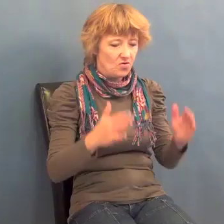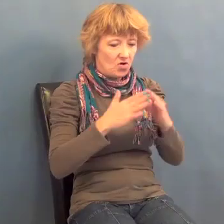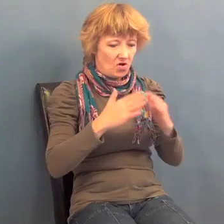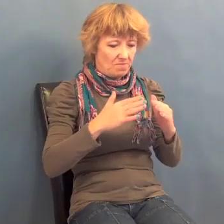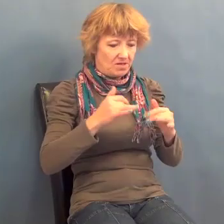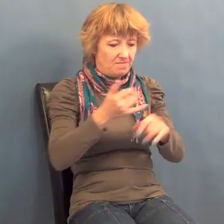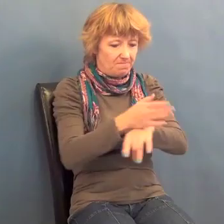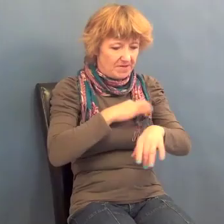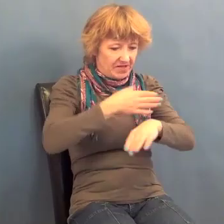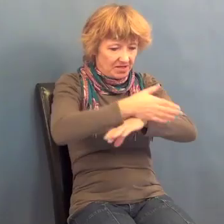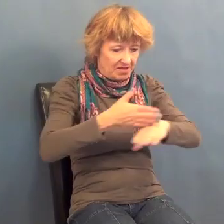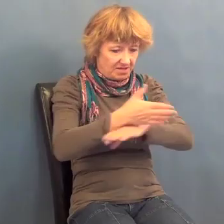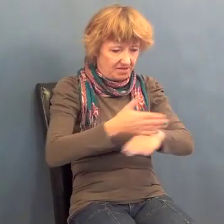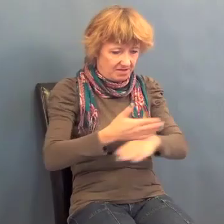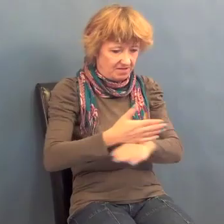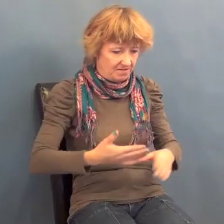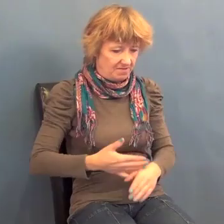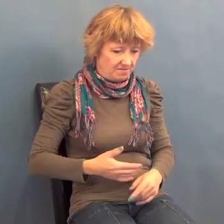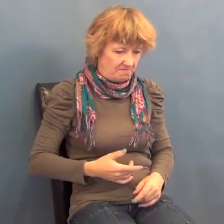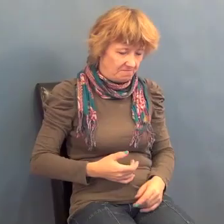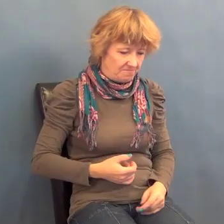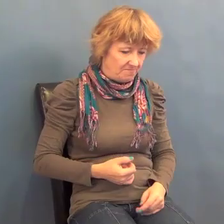W domu prywatnie piłować.